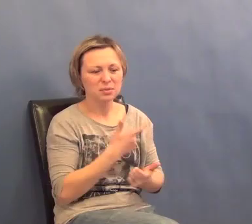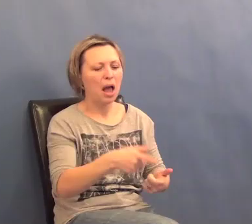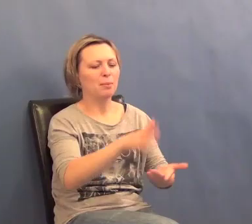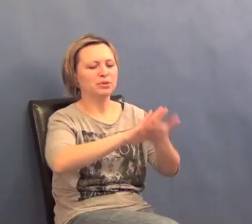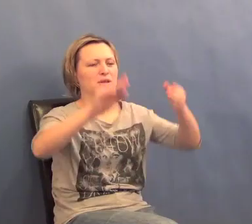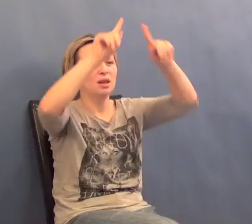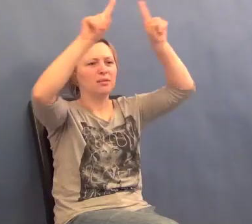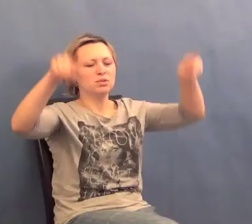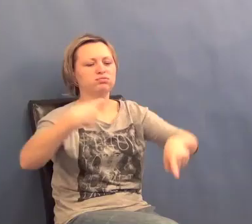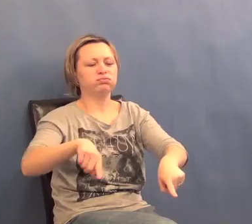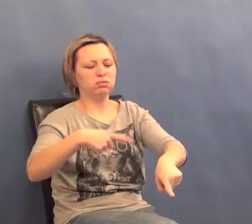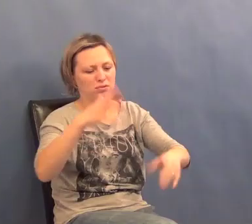Nie było tej tablicy, która jest tu wyświetlana na monitorze.